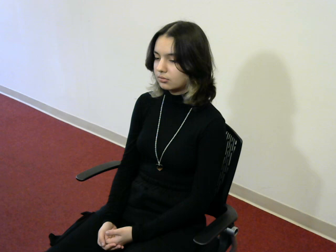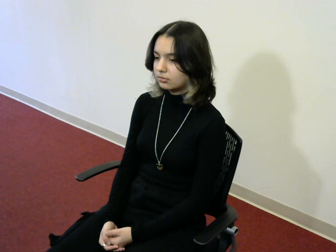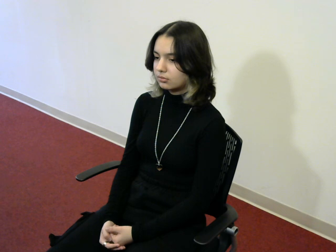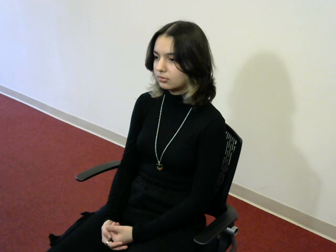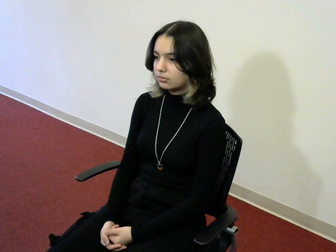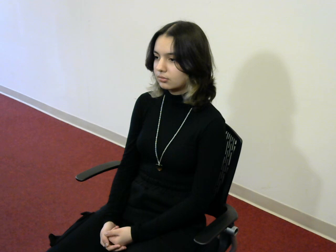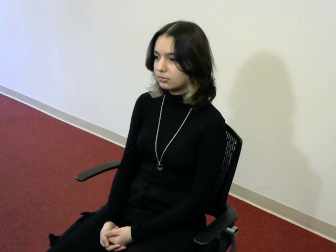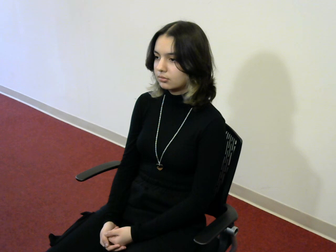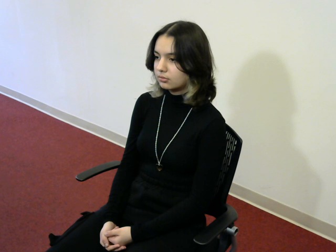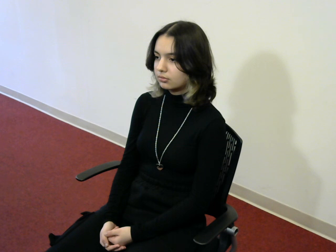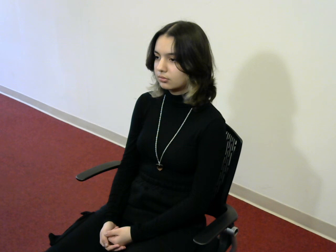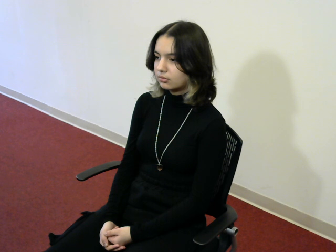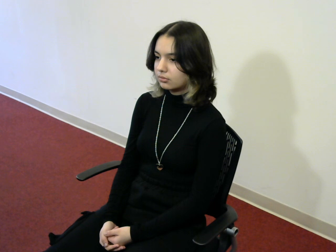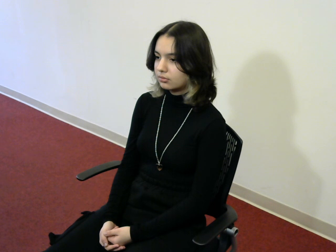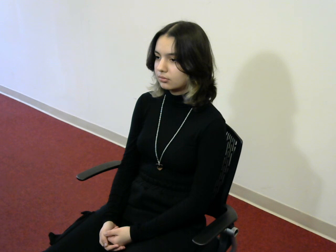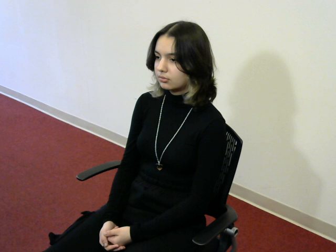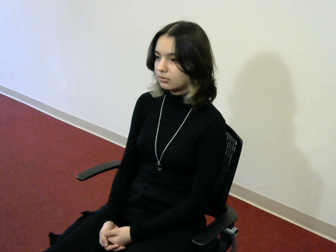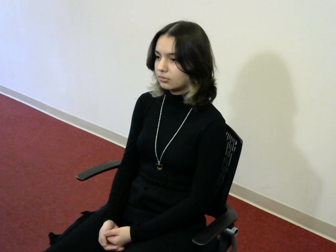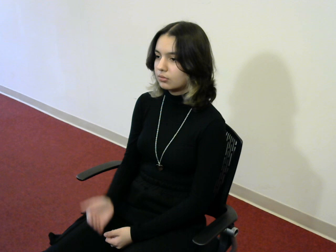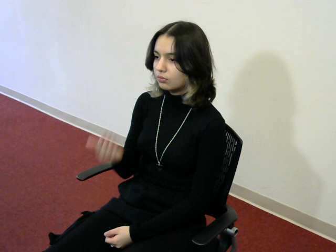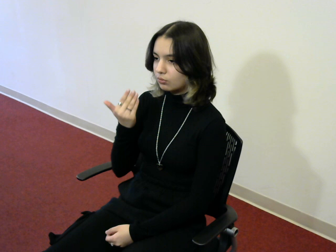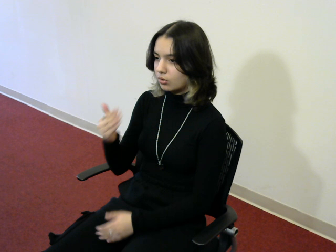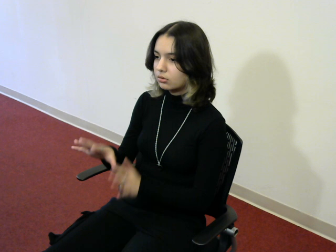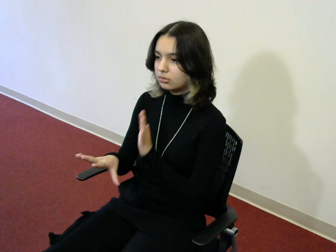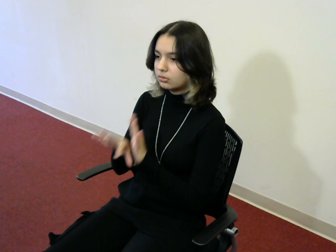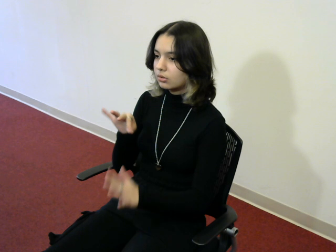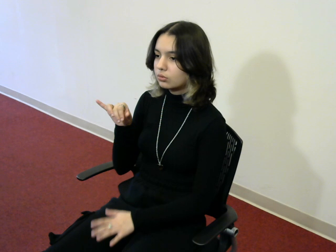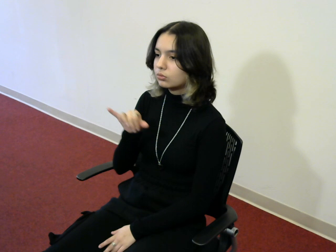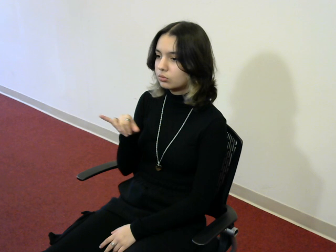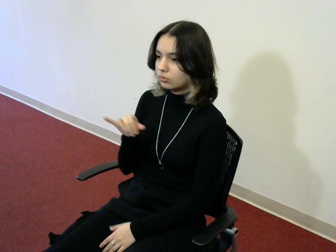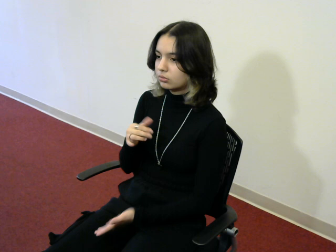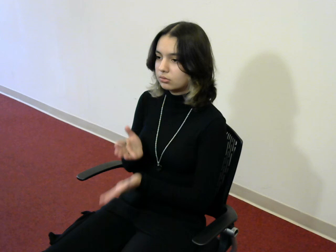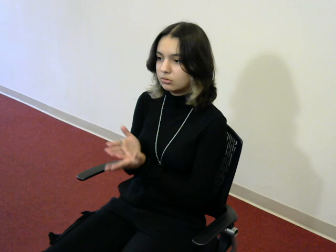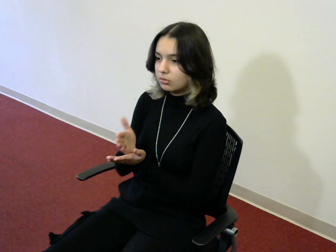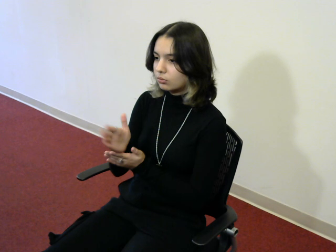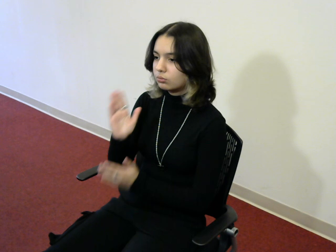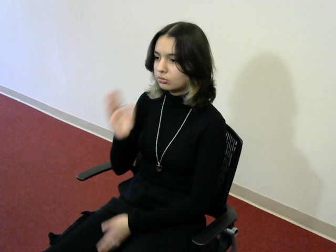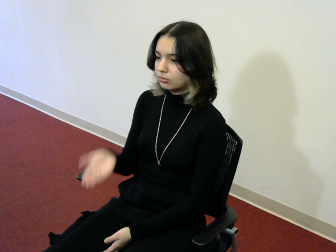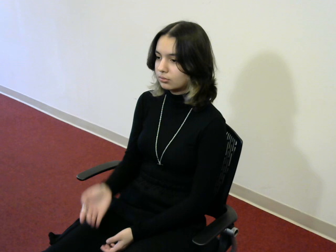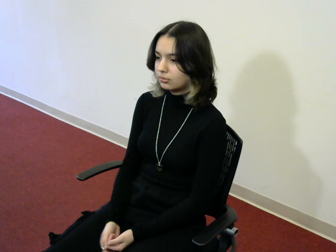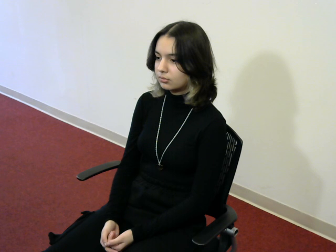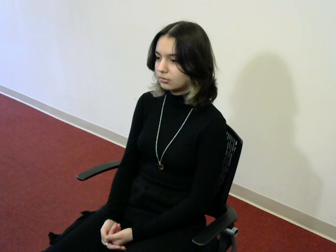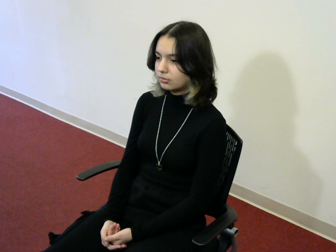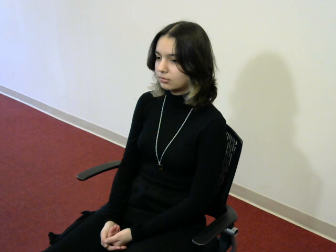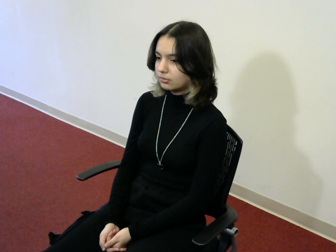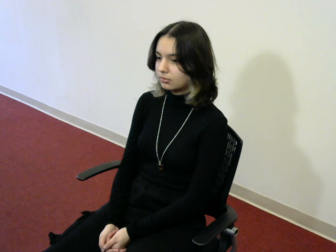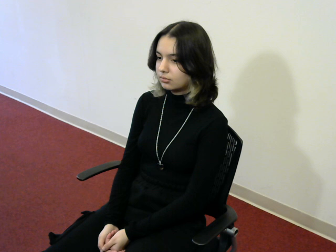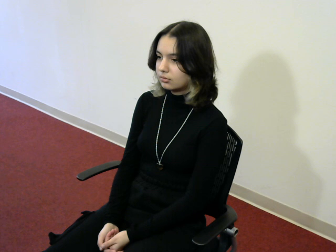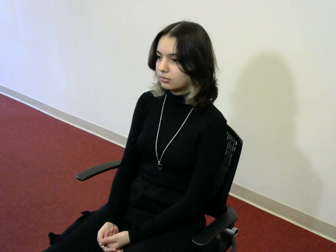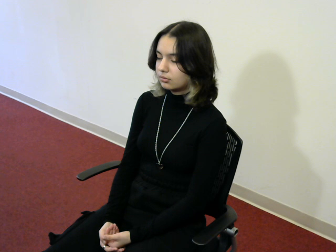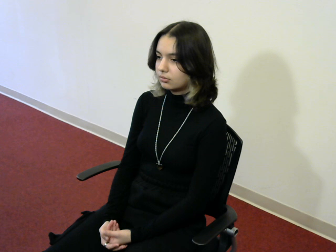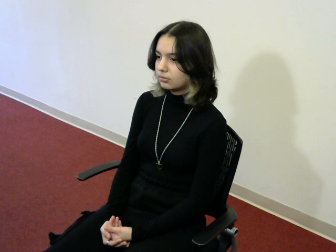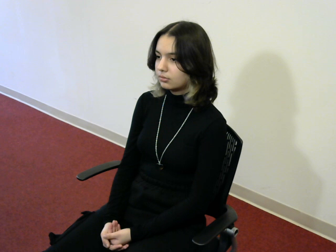Sizin seçiminiz hansı istiqamətdə olacaq?